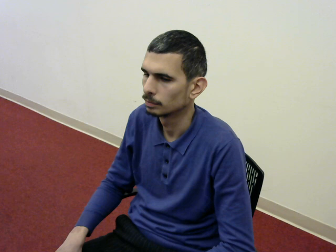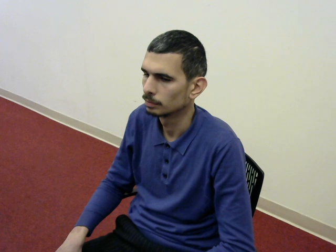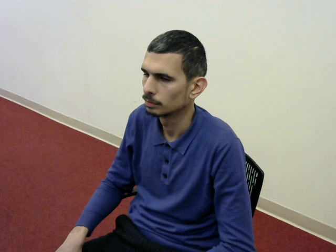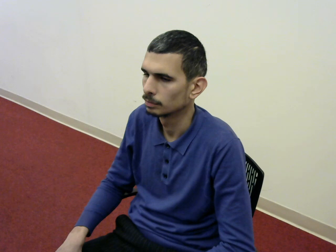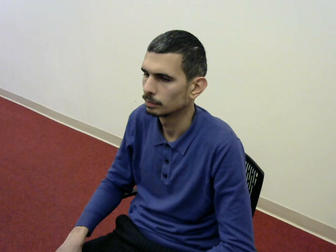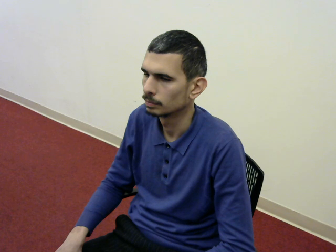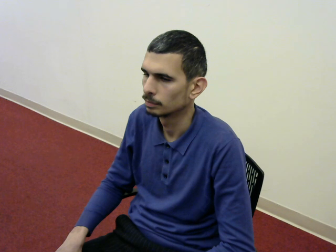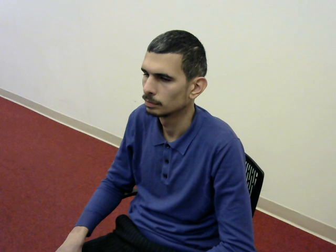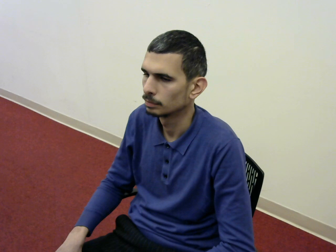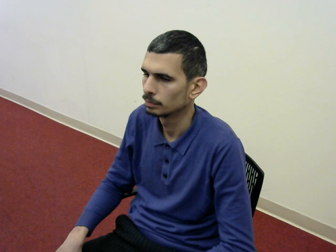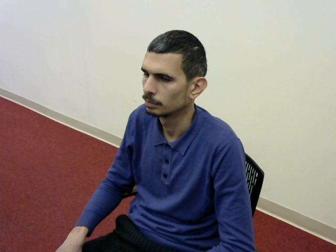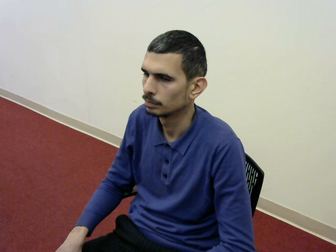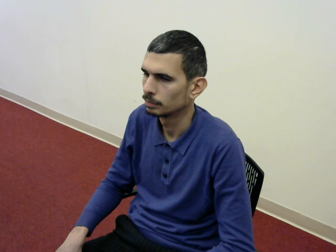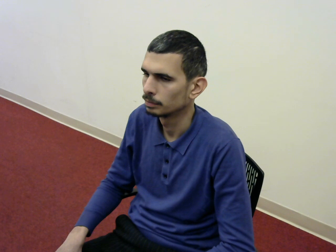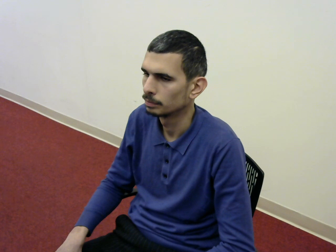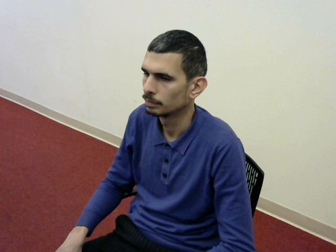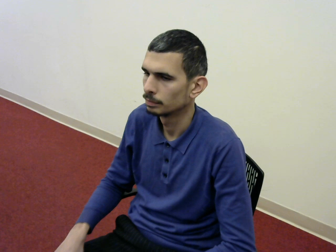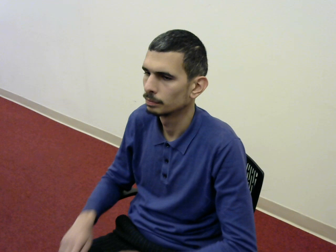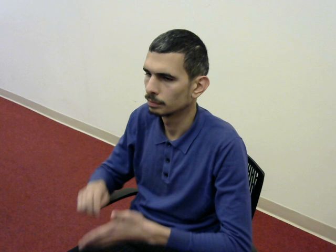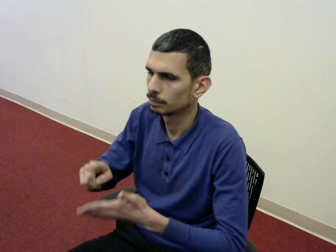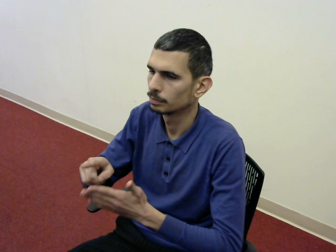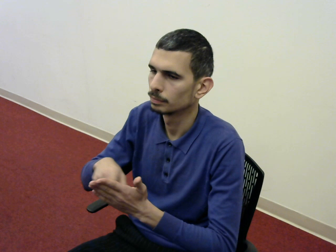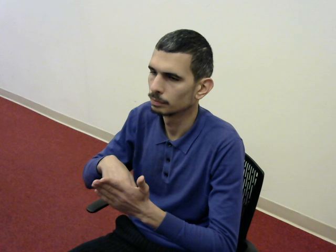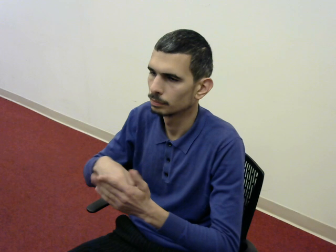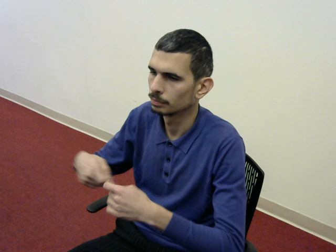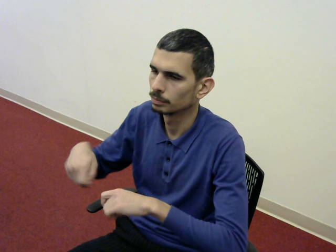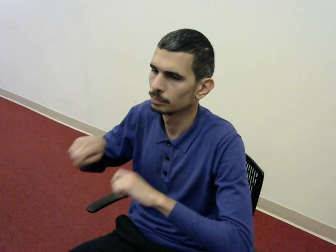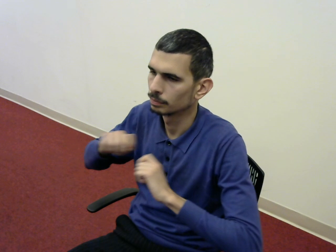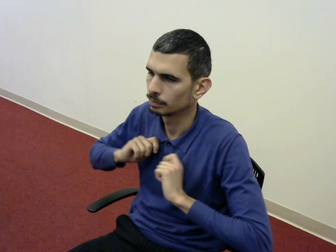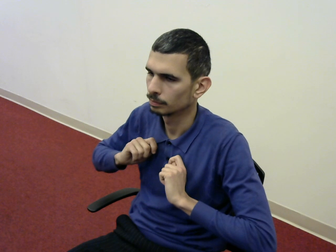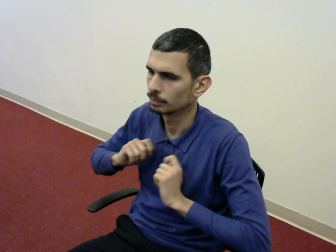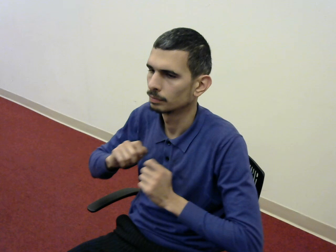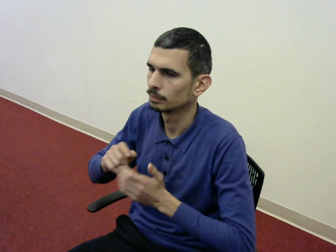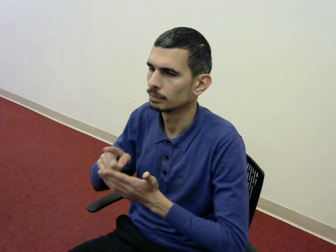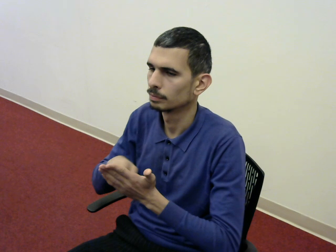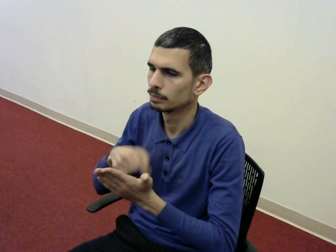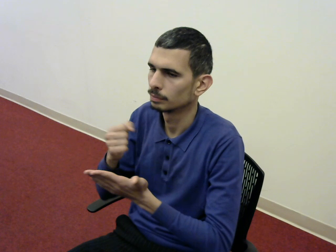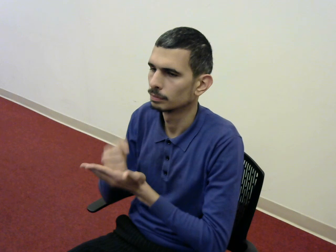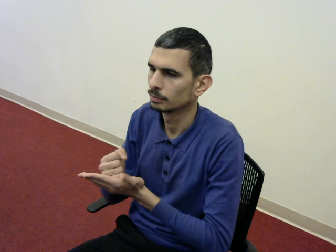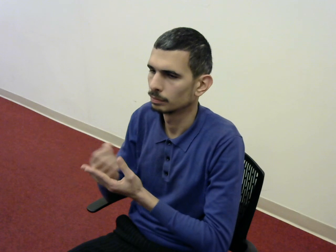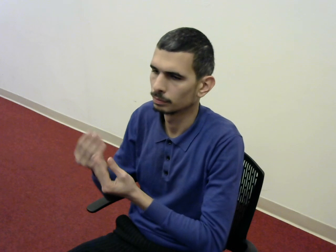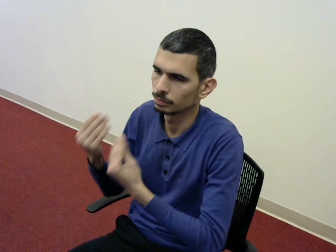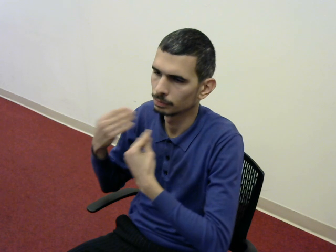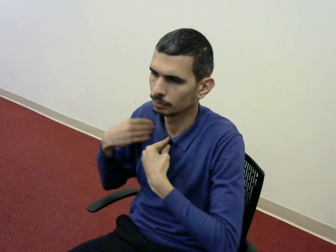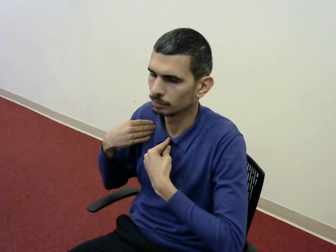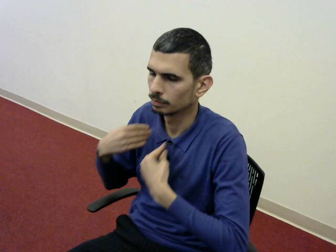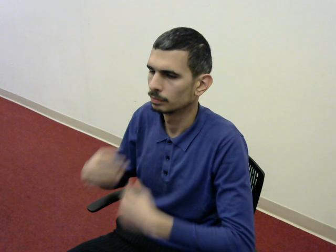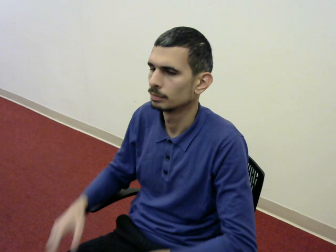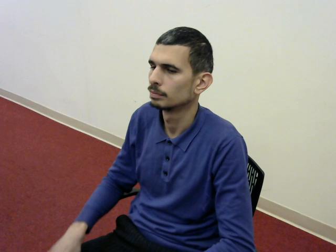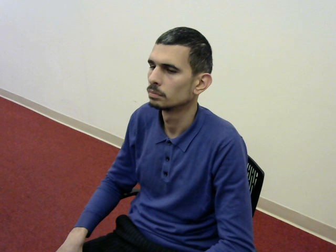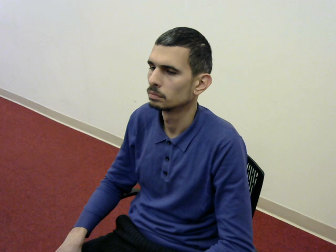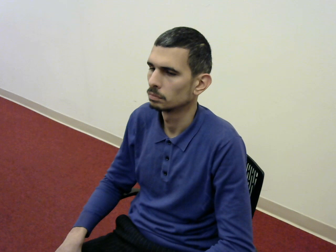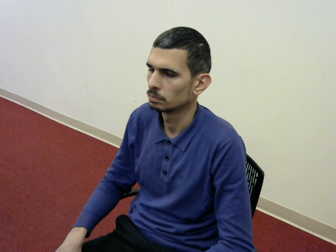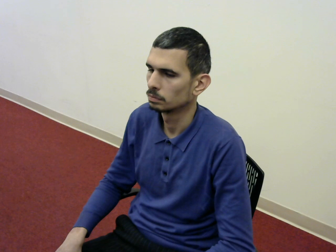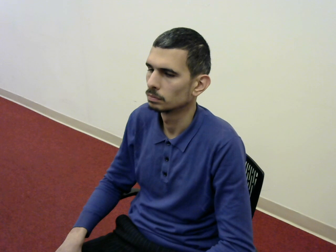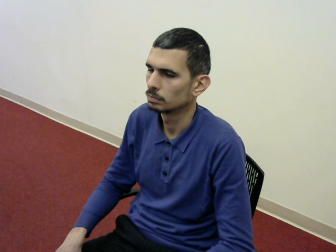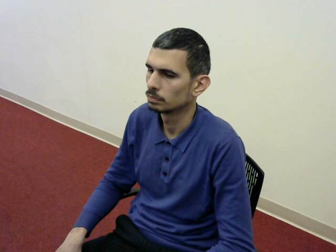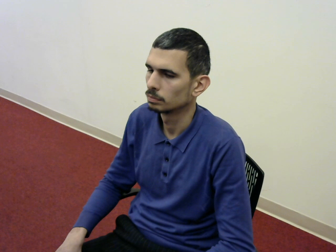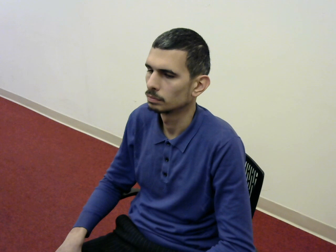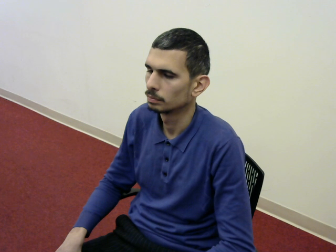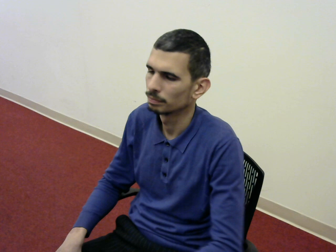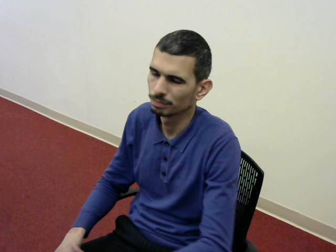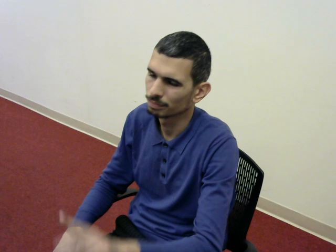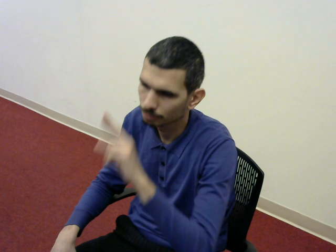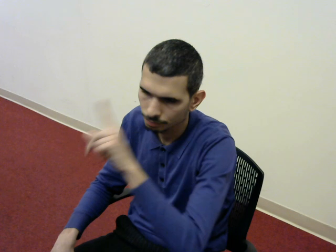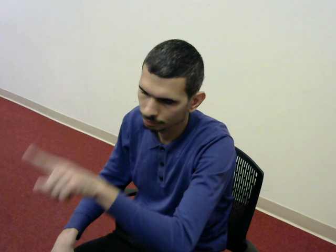Etibarnamə notariusda verilir